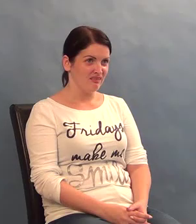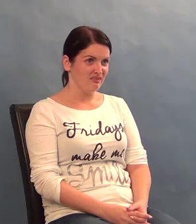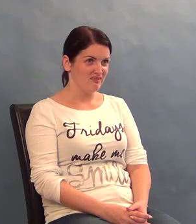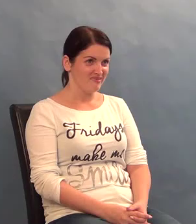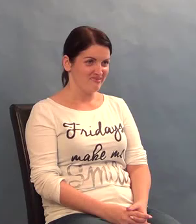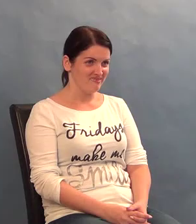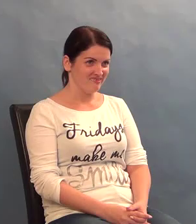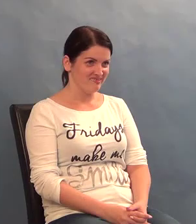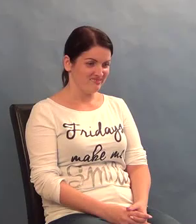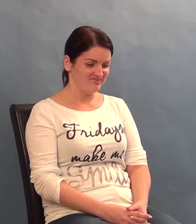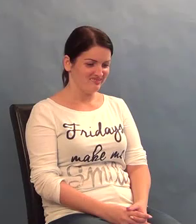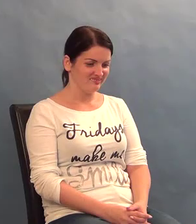Dobrze, pasuje mi.